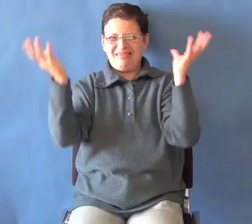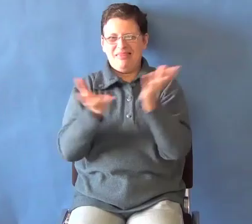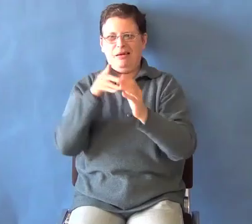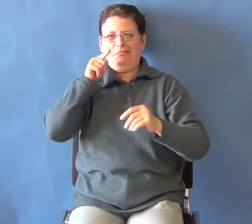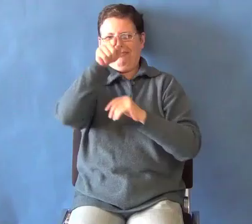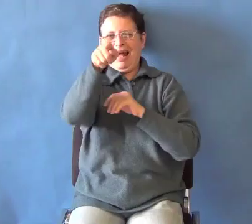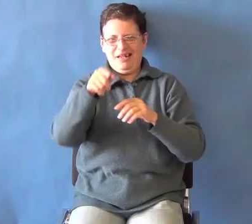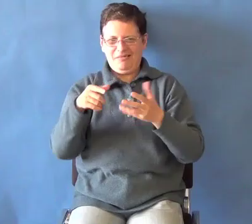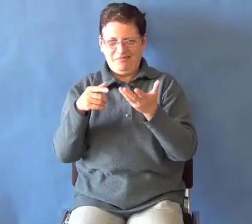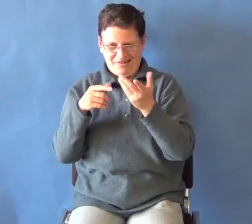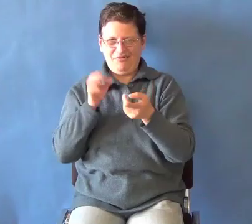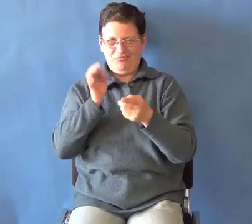W dużą kulę łatwiej trafić.